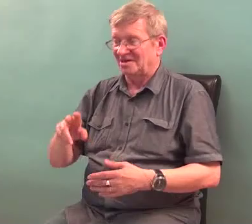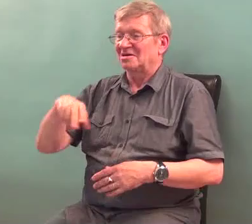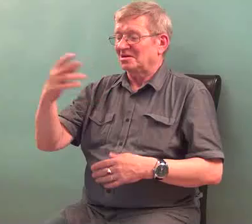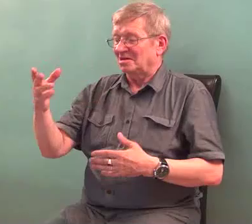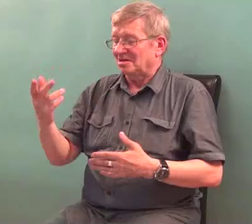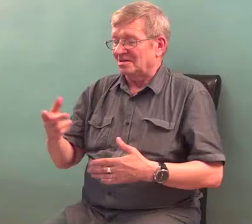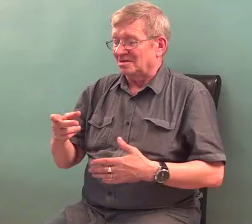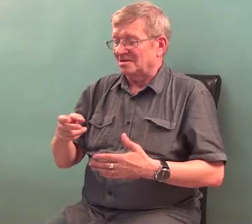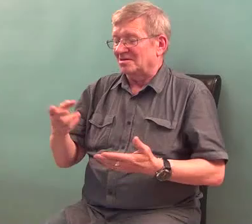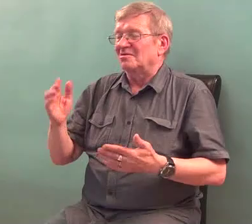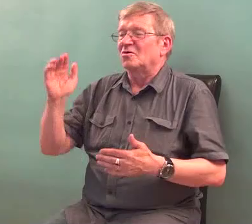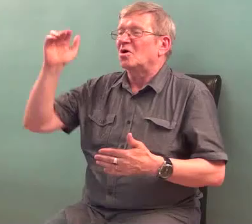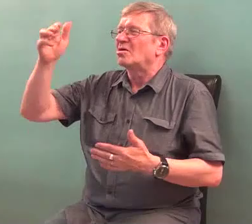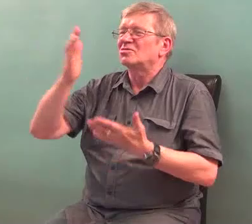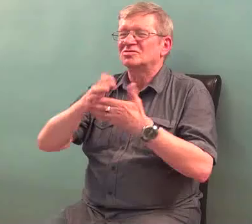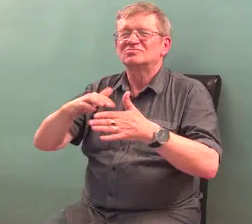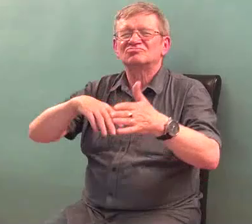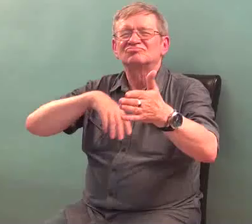Mamy już dosyć gór.